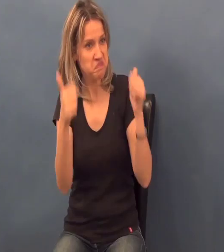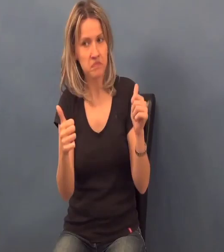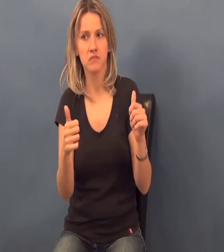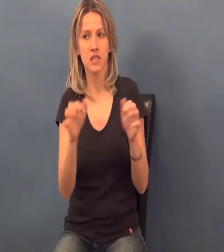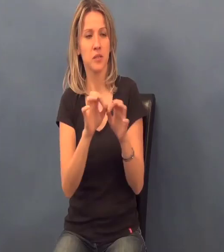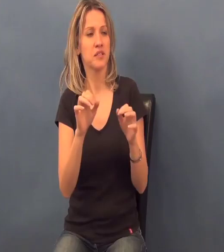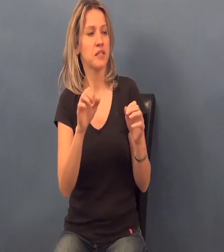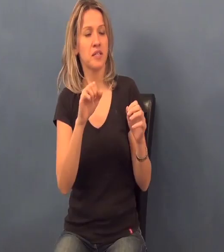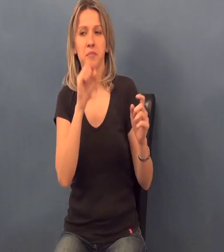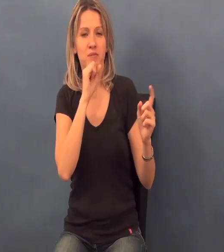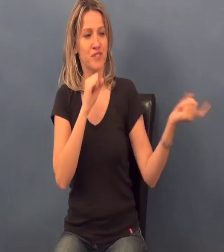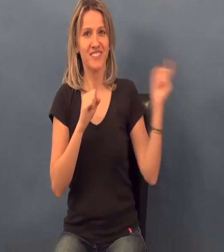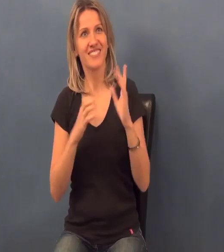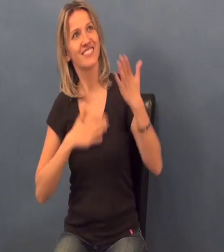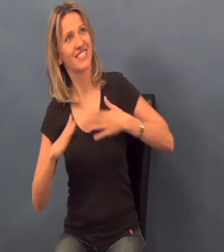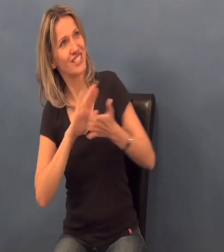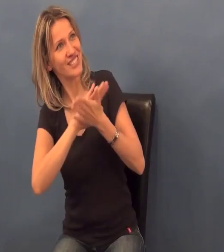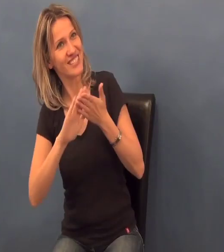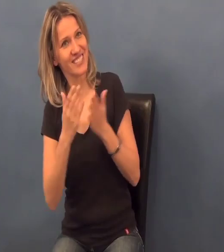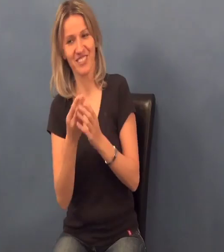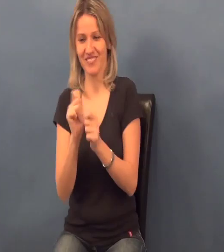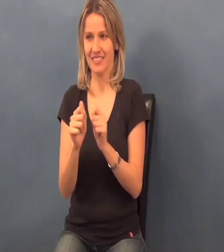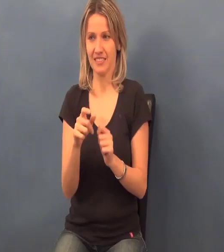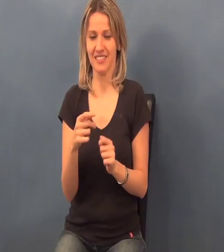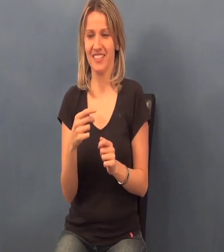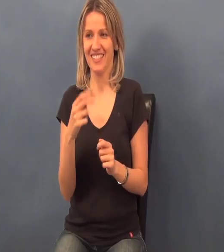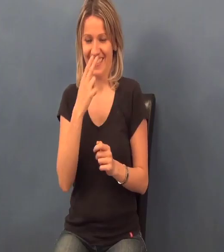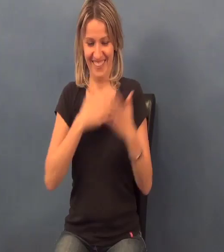Akurat przychodzi babcia, jest zadowolona z wykonanej pracy, bo jest czysto i ładnie, daje pieniądze. Charlie Chaplin jest zadowolony z pieniędzy.